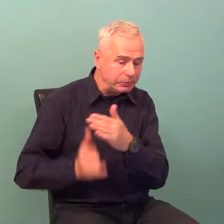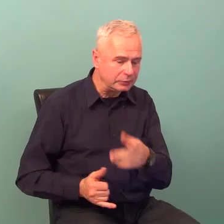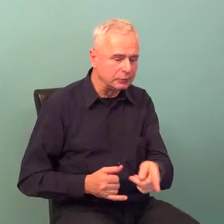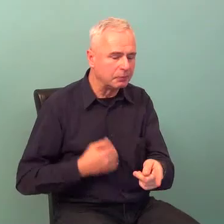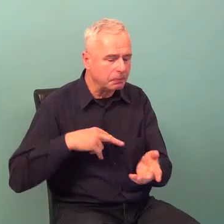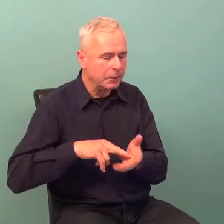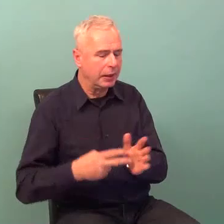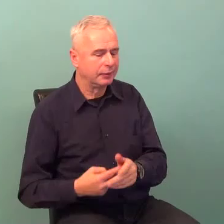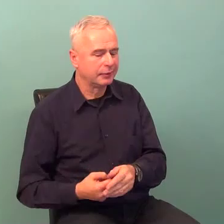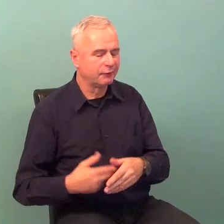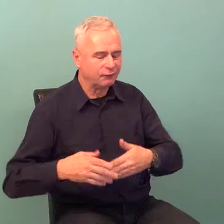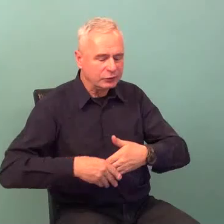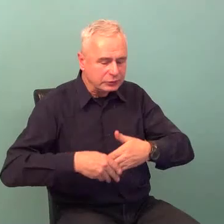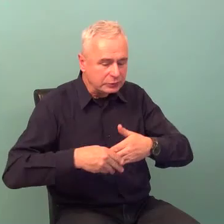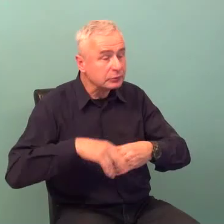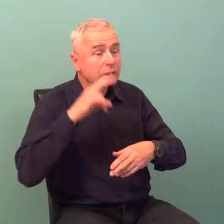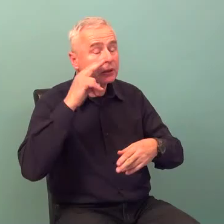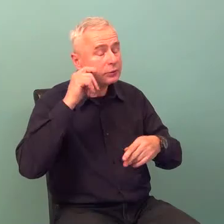Już zaplanowałem przywitać się z dziadkiem.